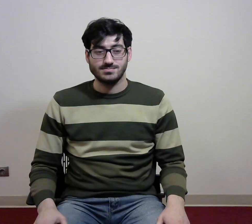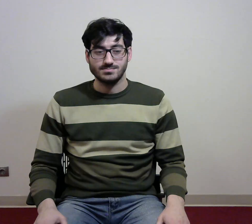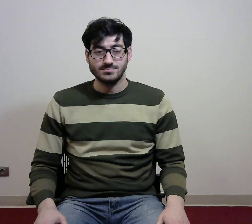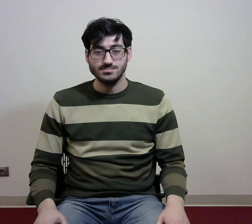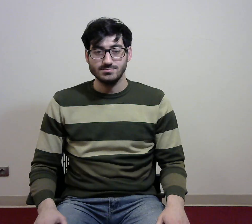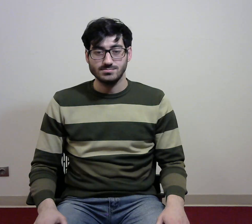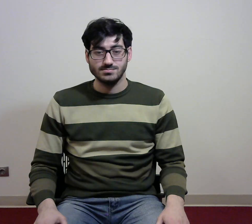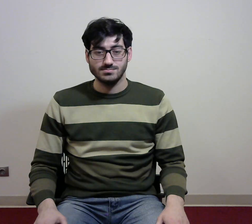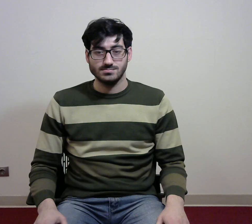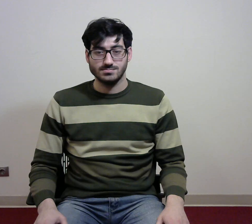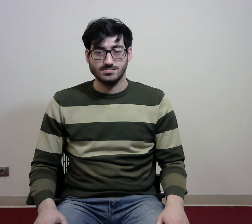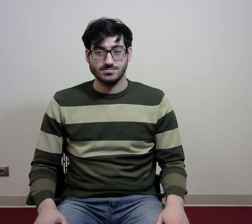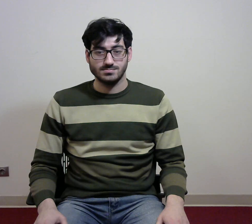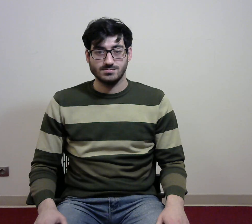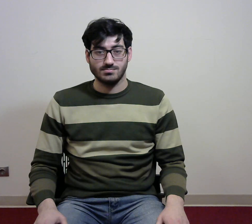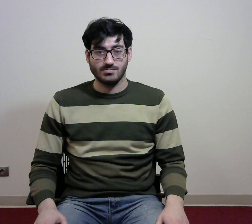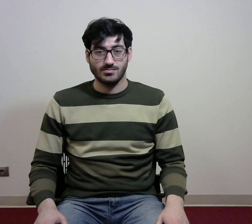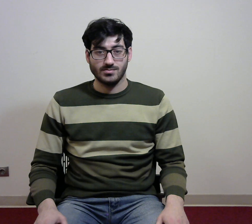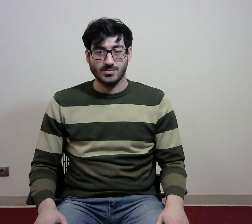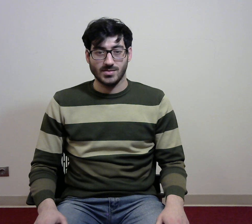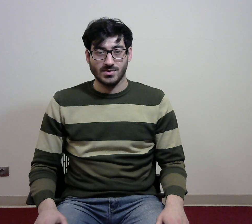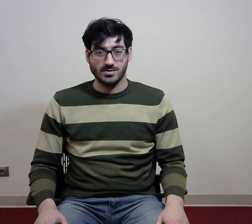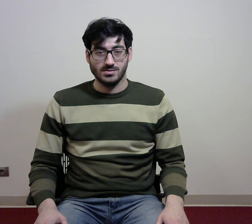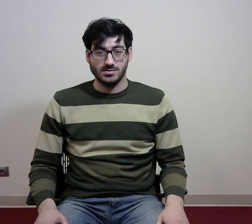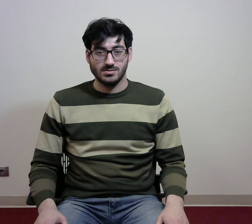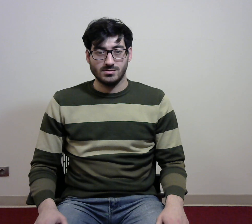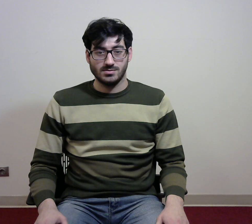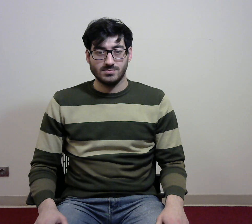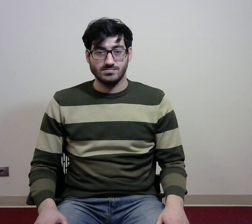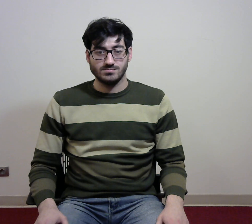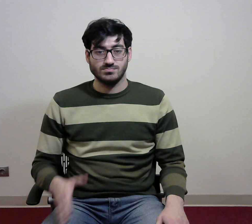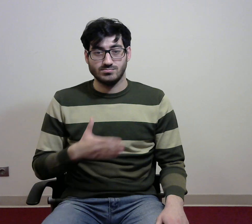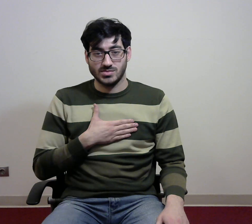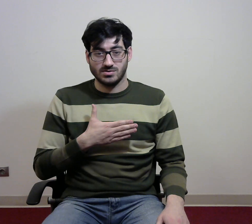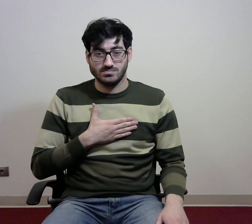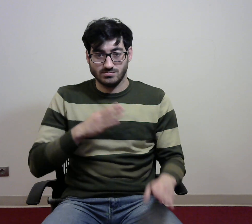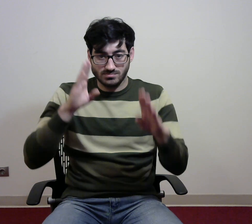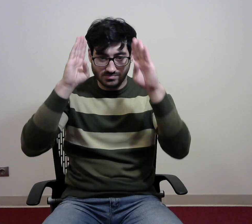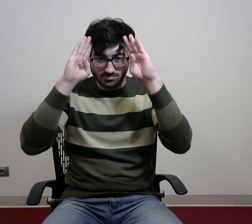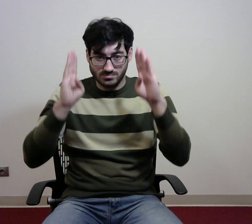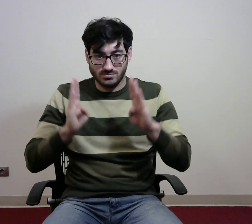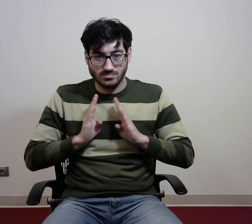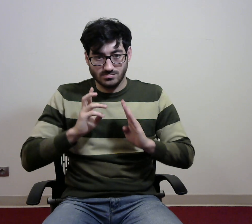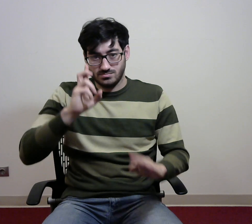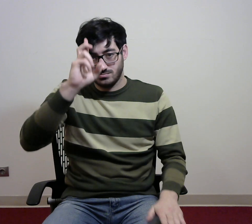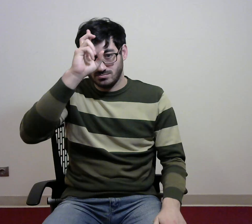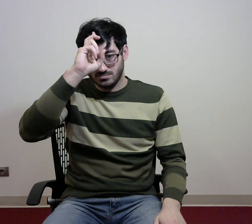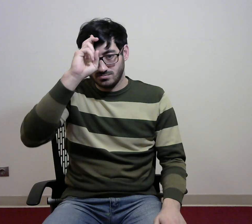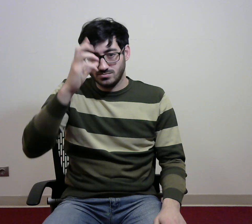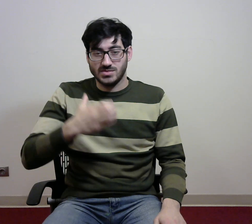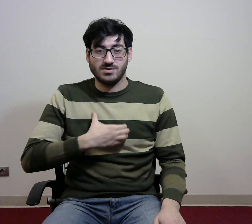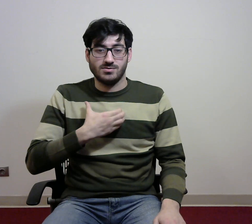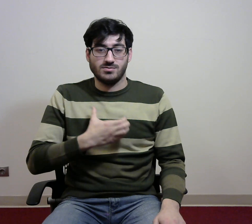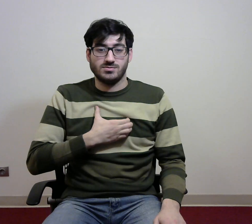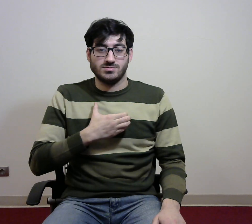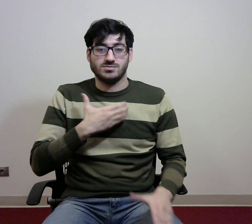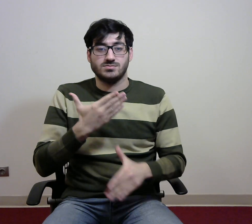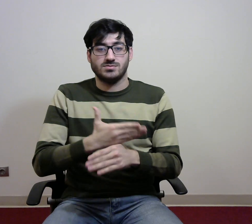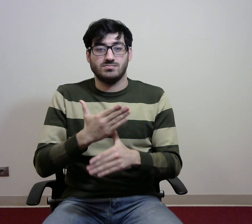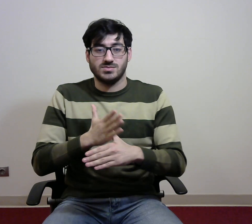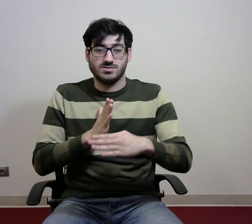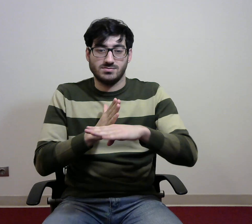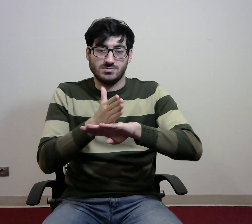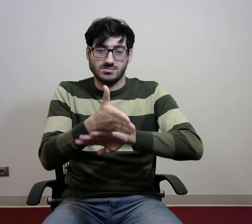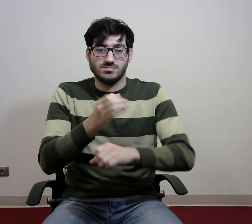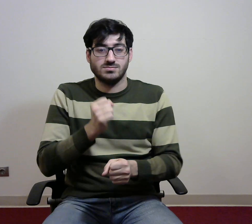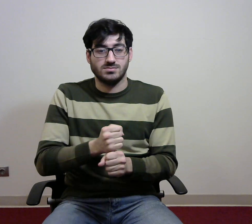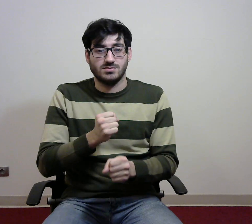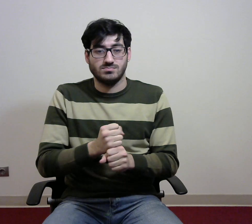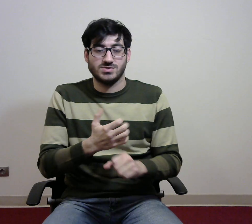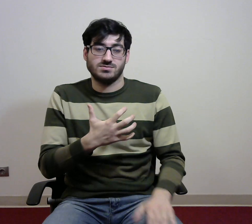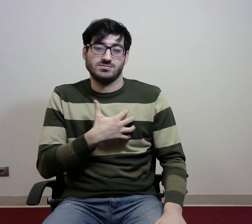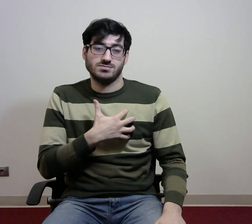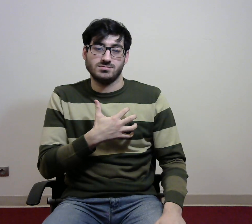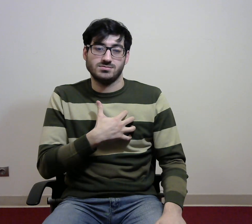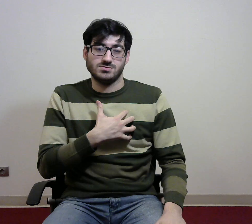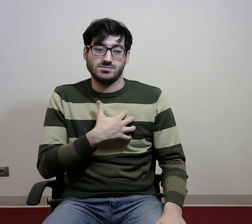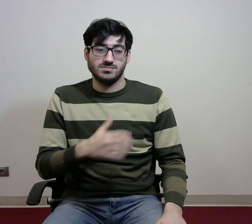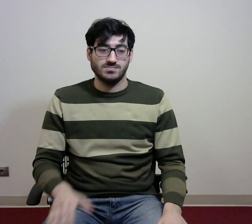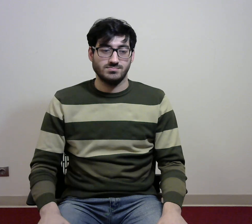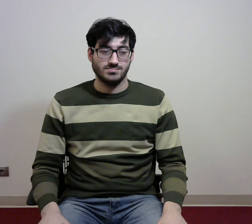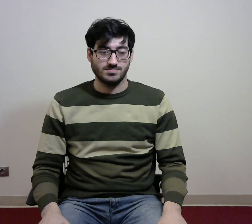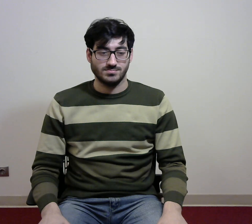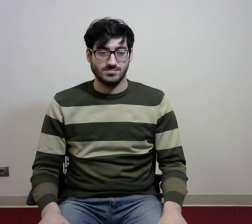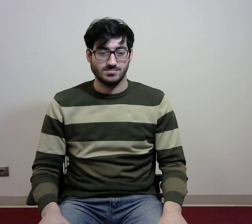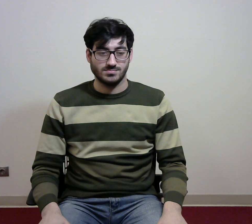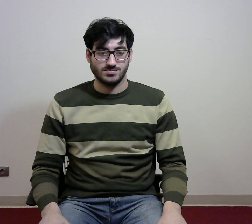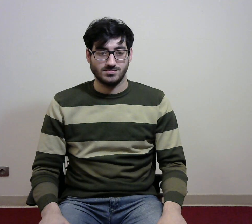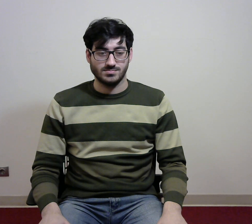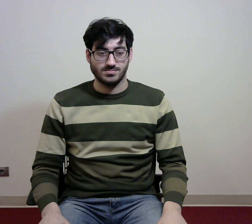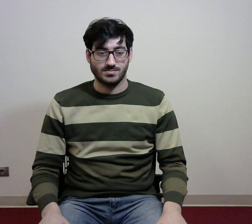Mən ünvanlı dövlət sosial yardımına müraciət etmək istəyirəm